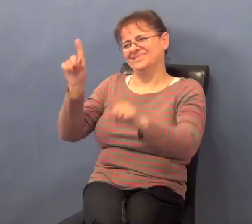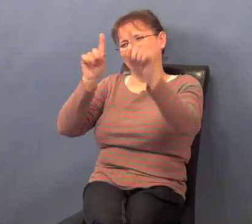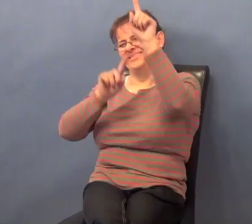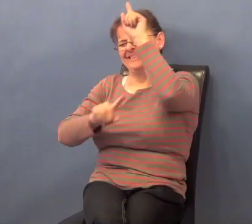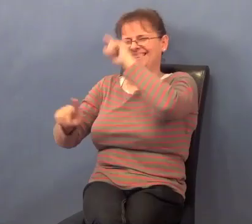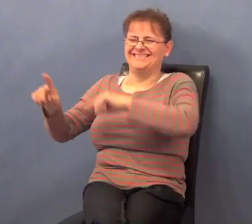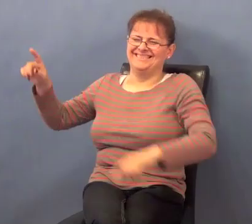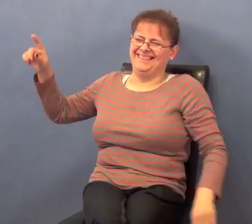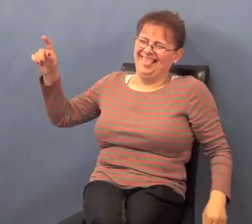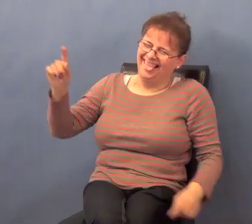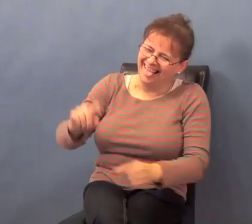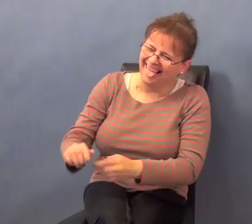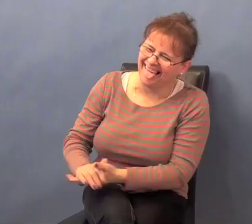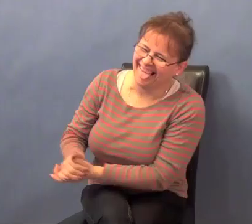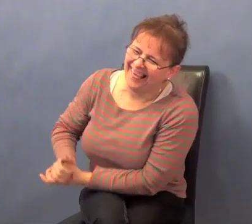Ale tłumaczysz.